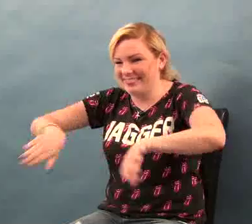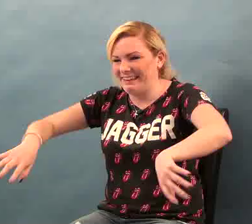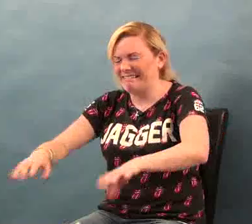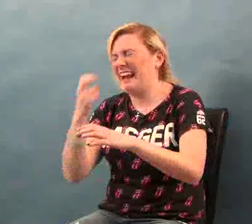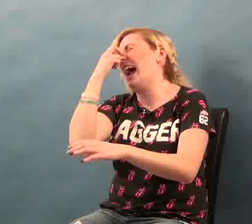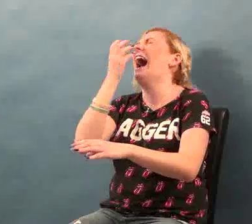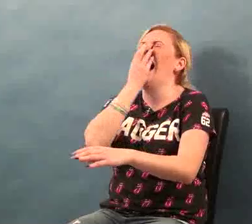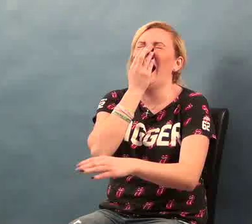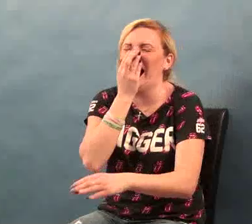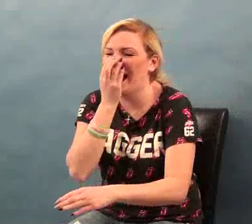Ugryziony nos bardzo bolał chłopca.